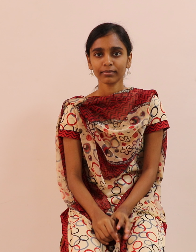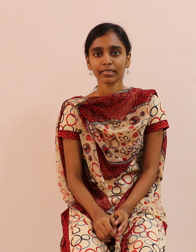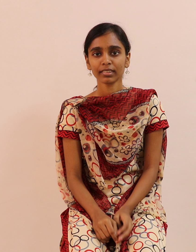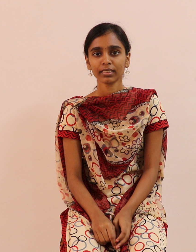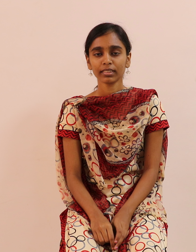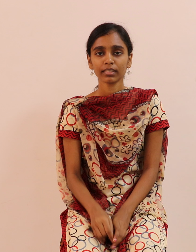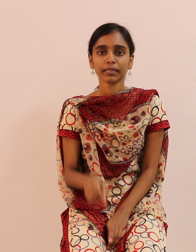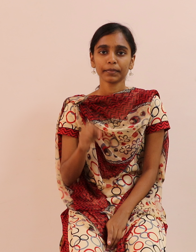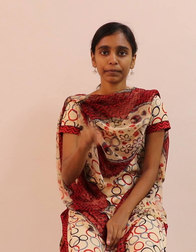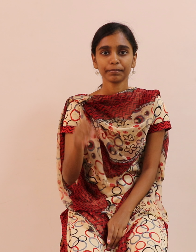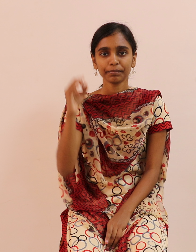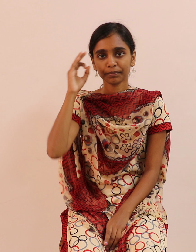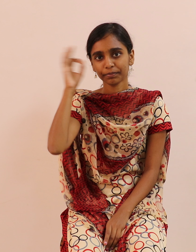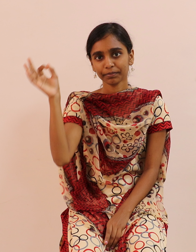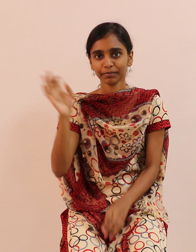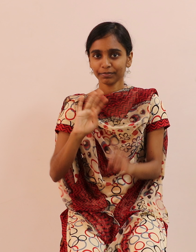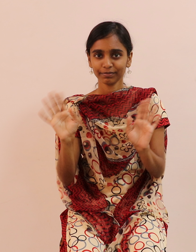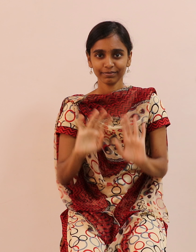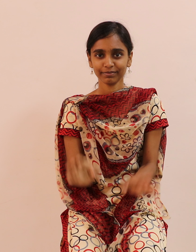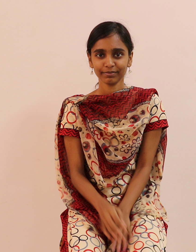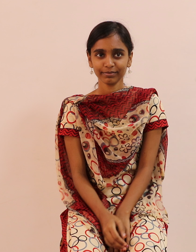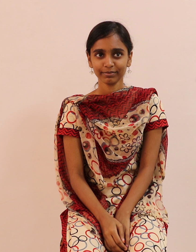do not make me angry